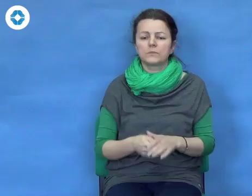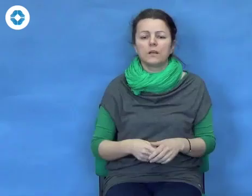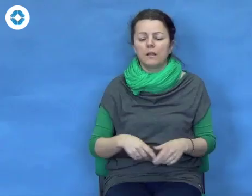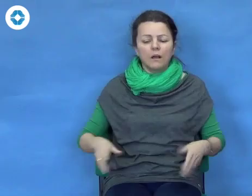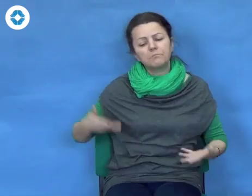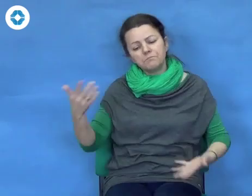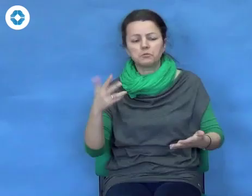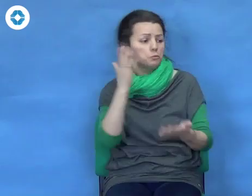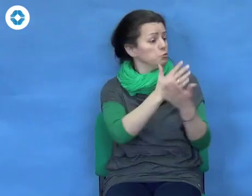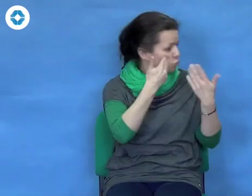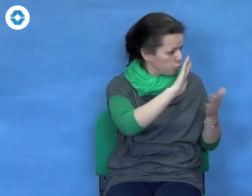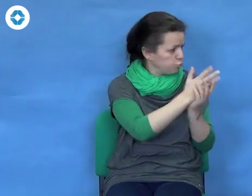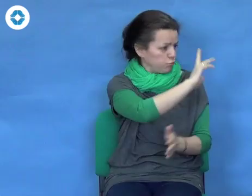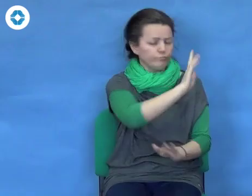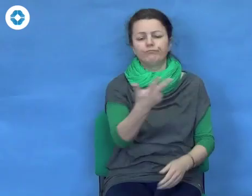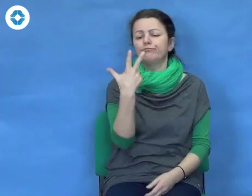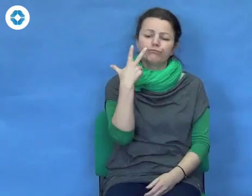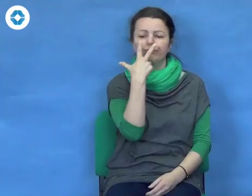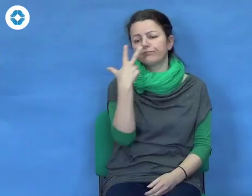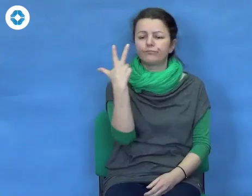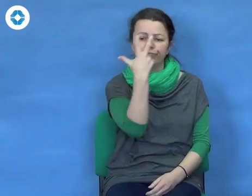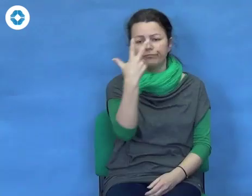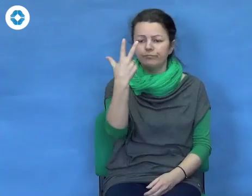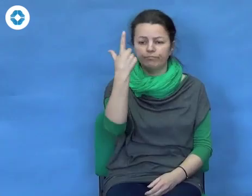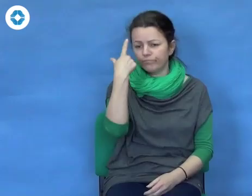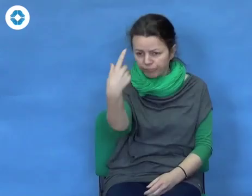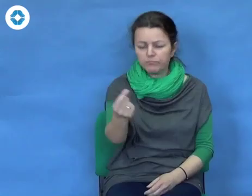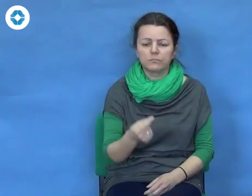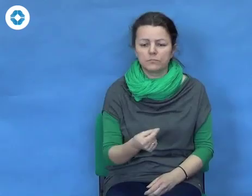Pomogli mu i odeszli.